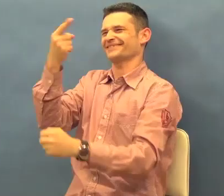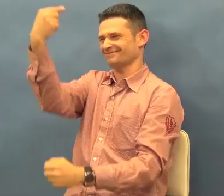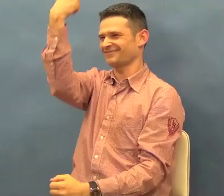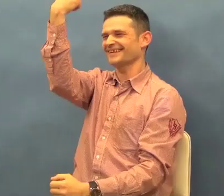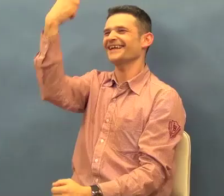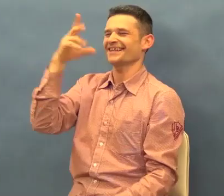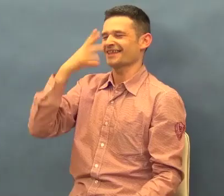Strzała trafiła prosto w arbuz.